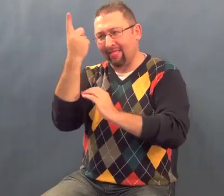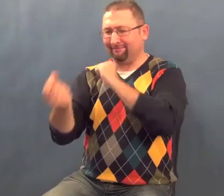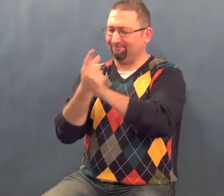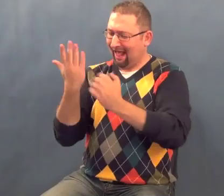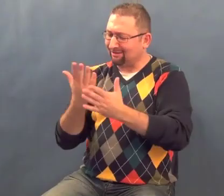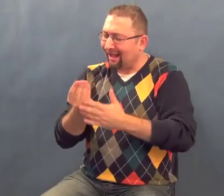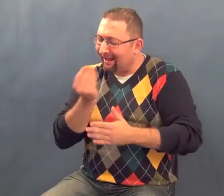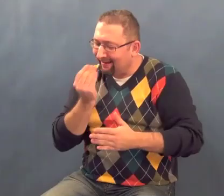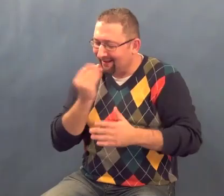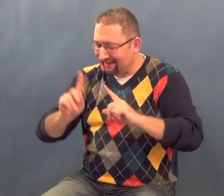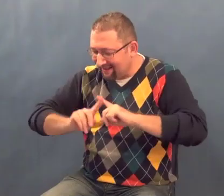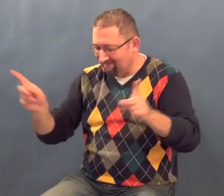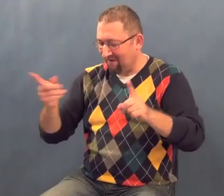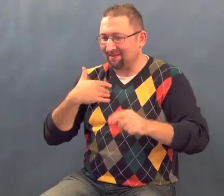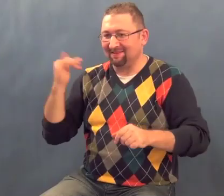Ale jedno mnie zastanawia, dlaczego nie wolno jeść?